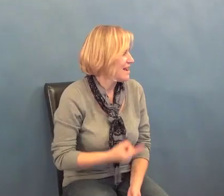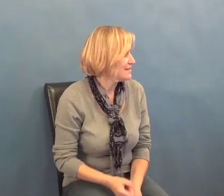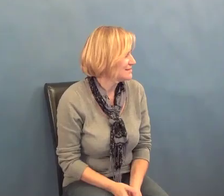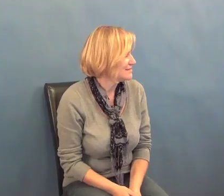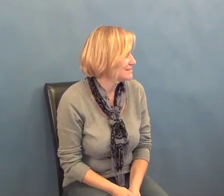Zakaz.